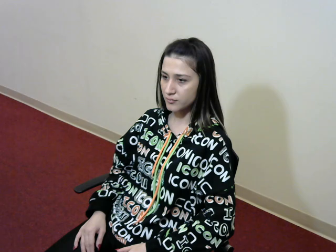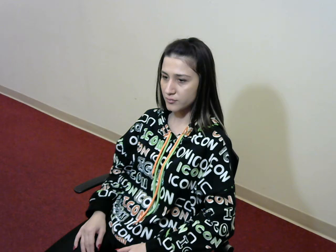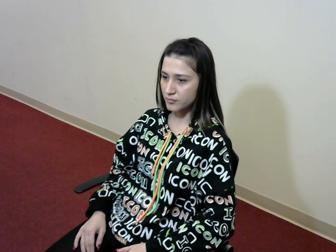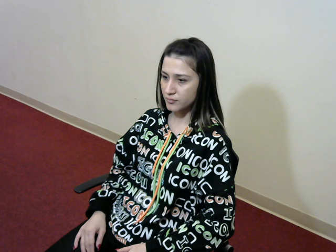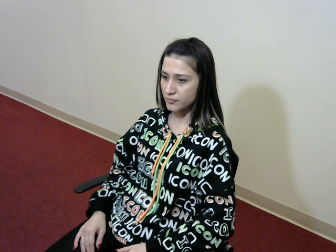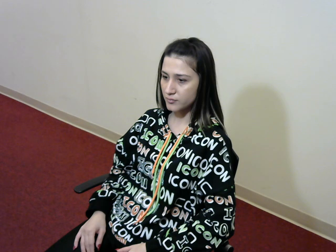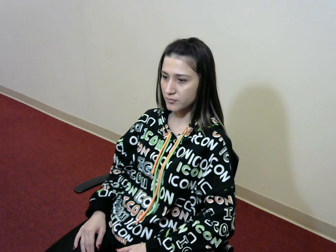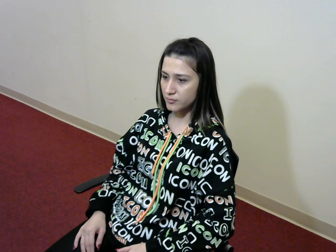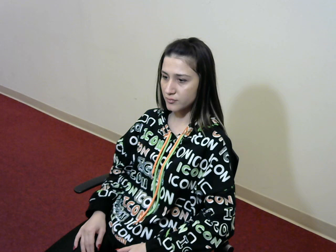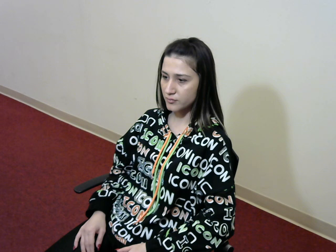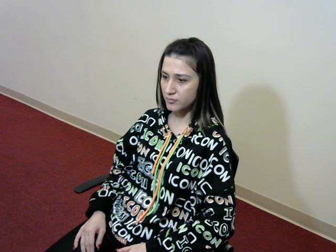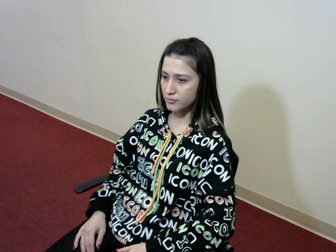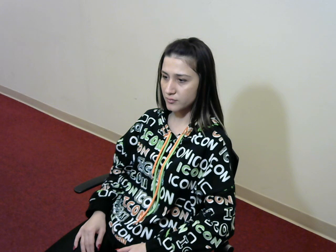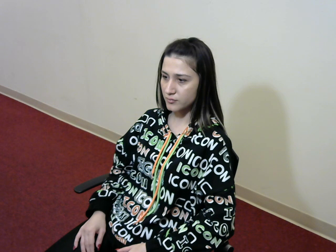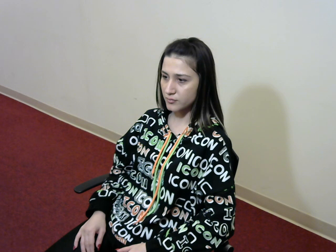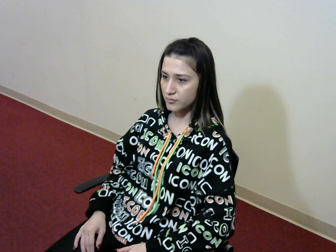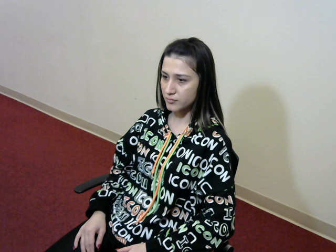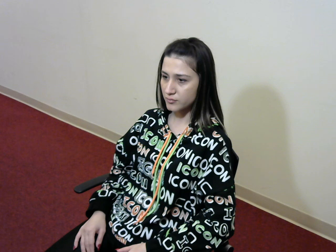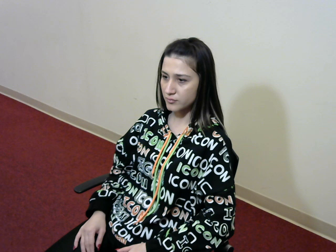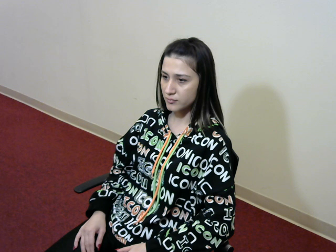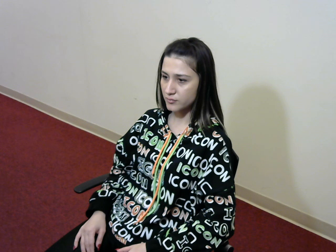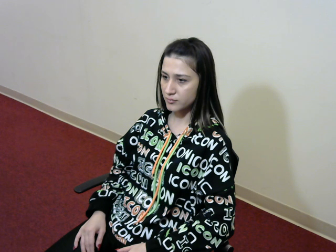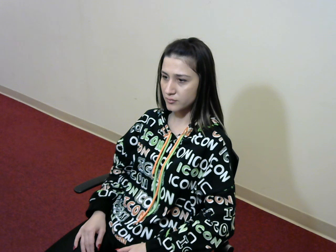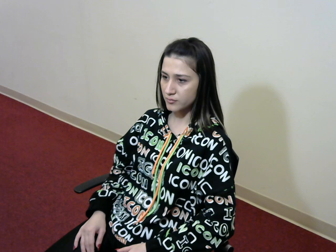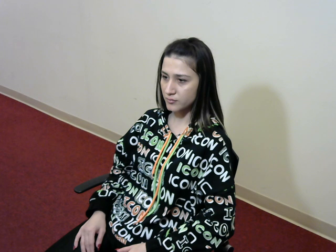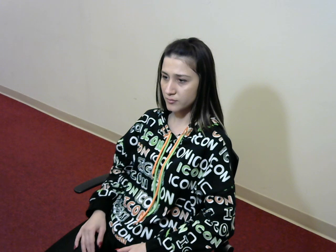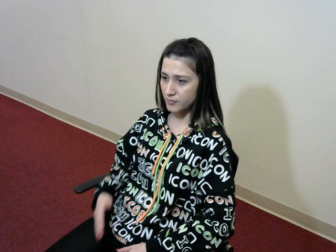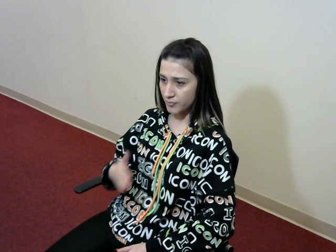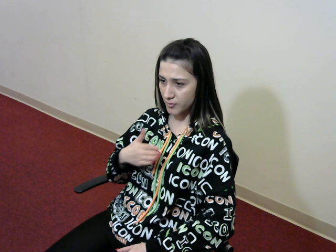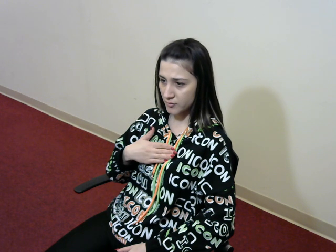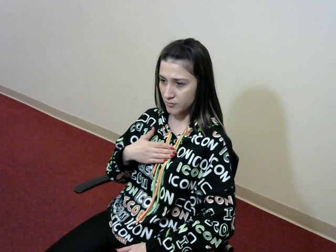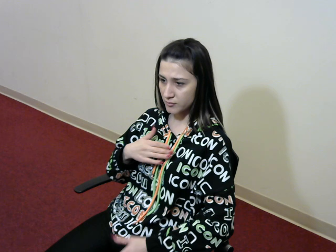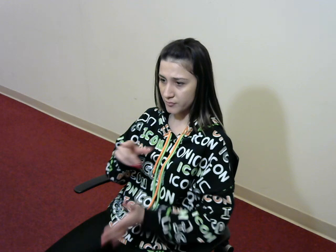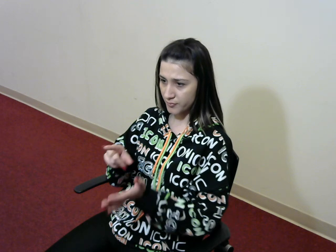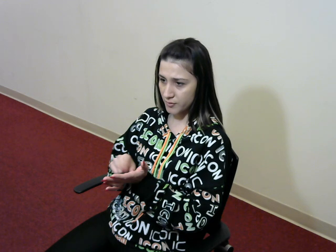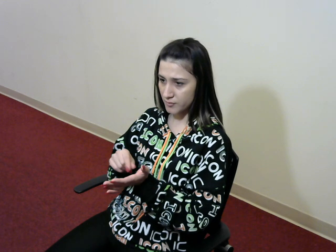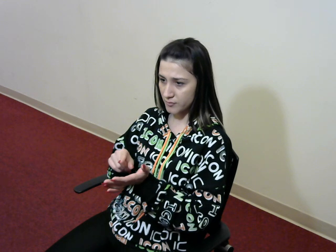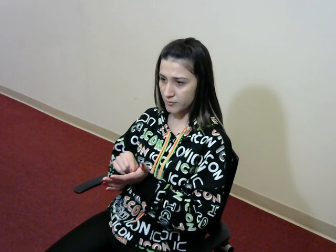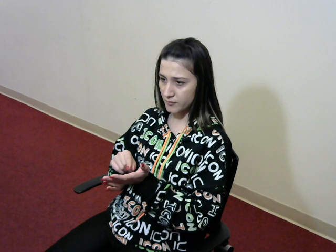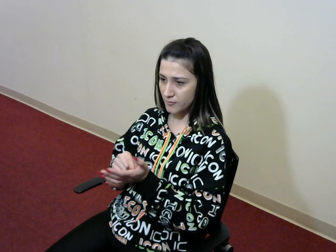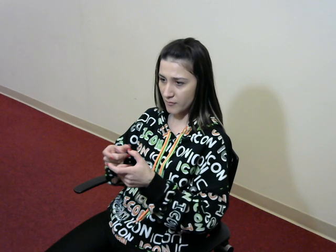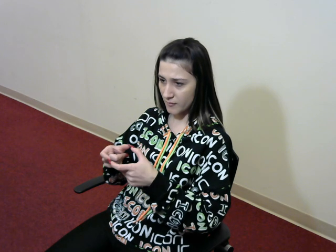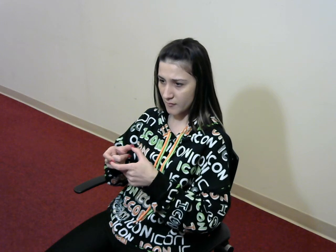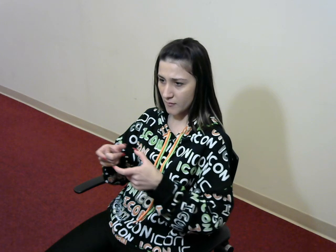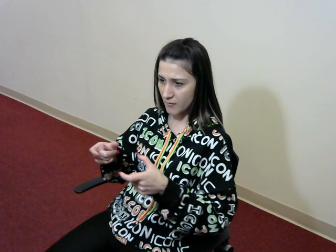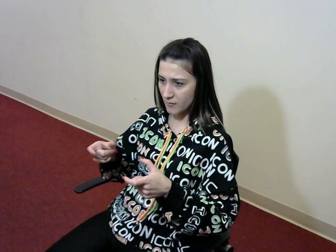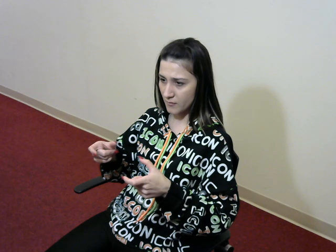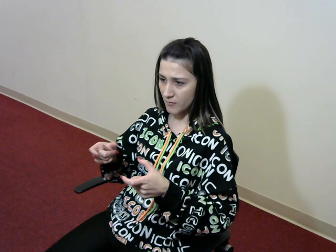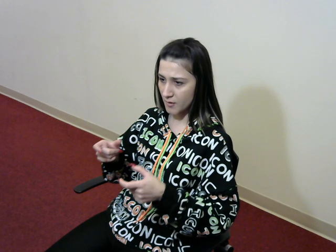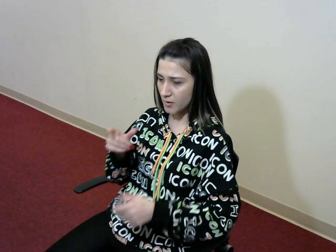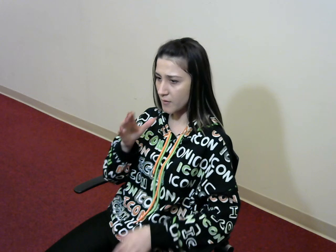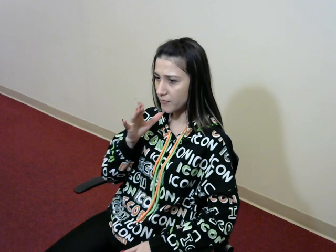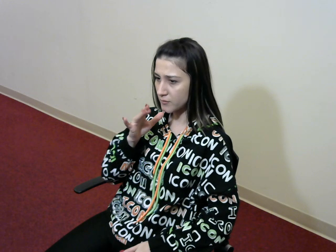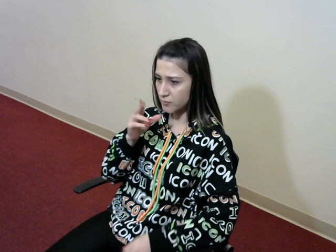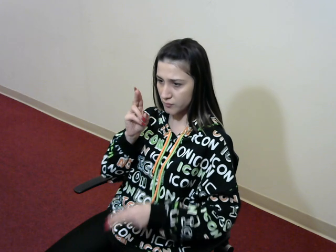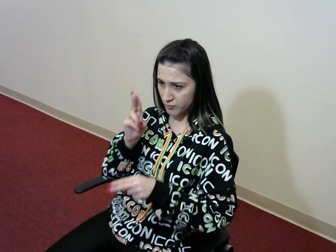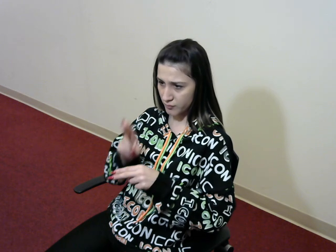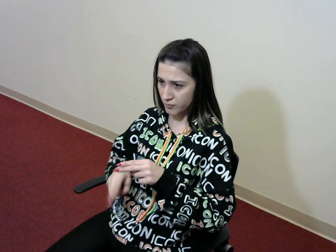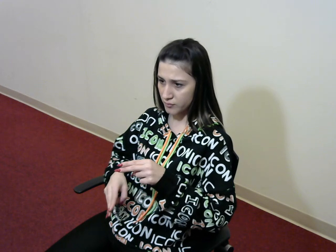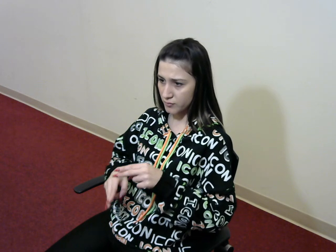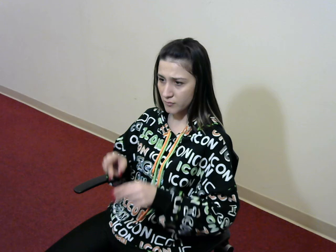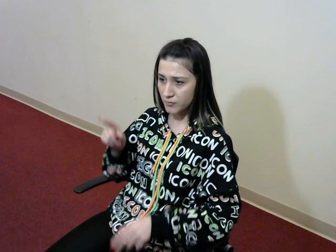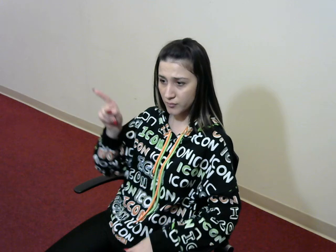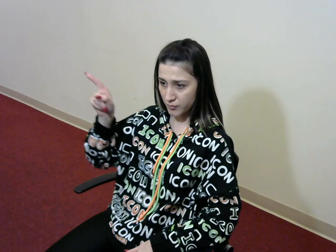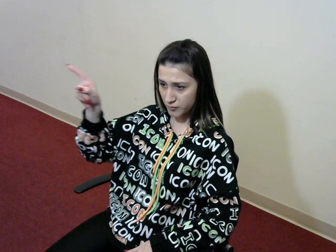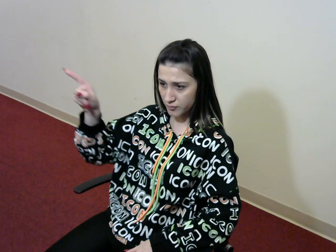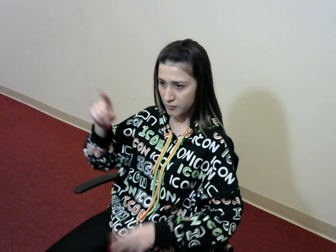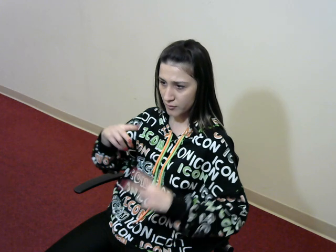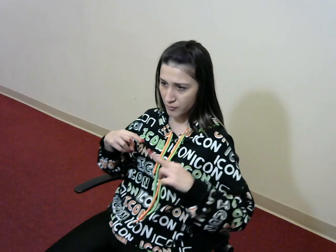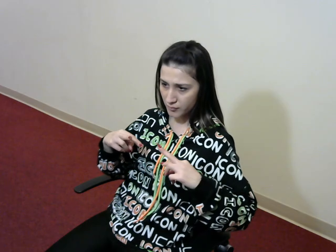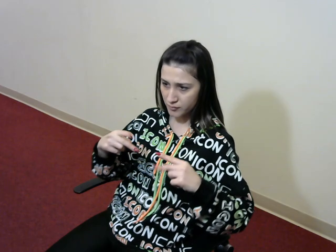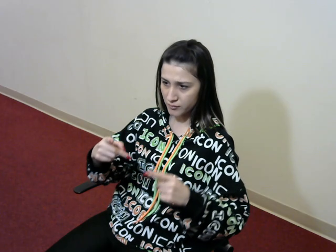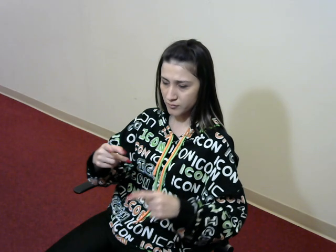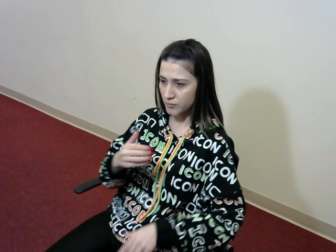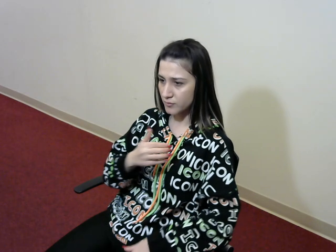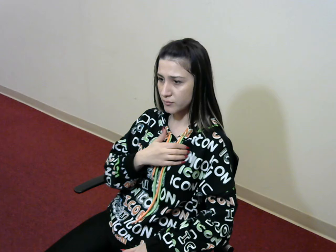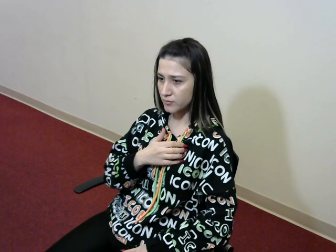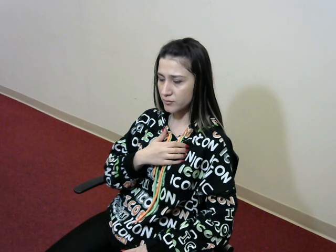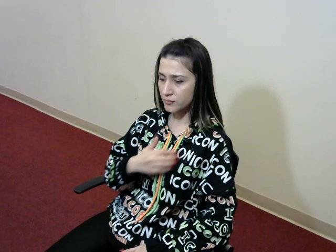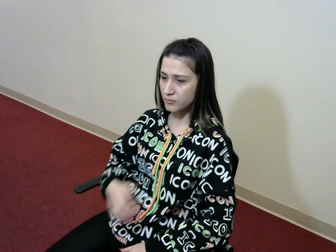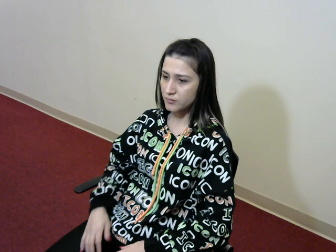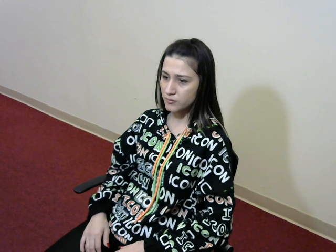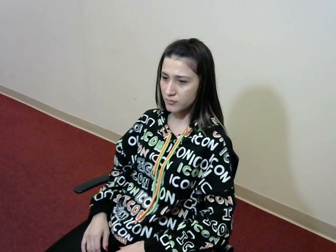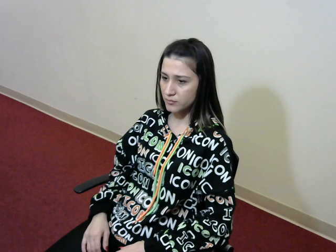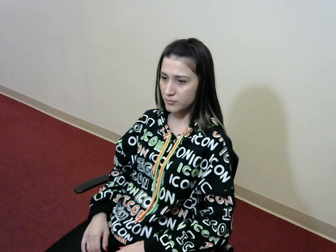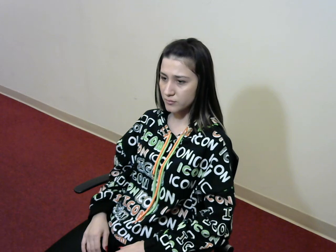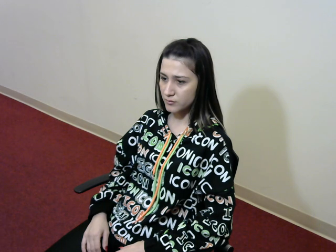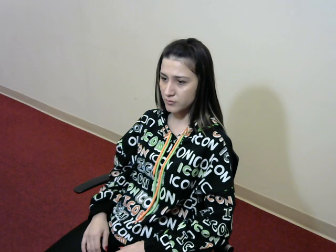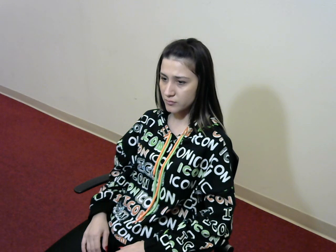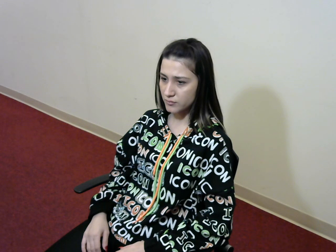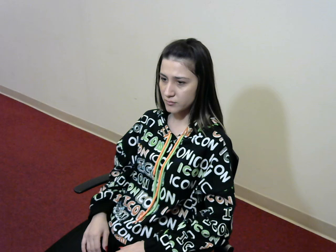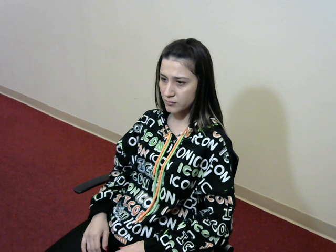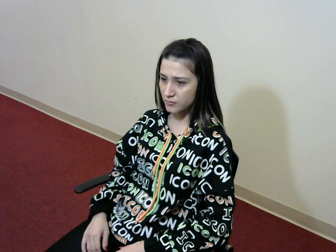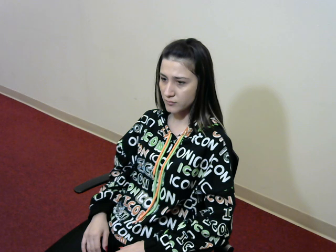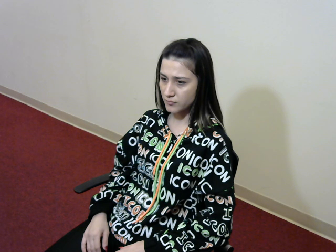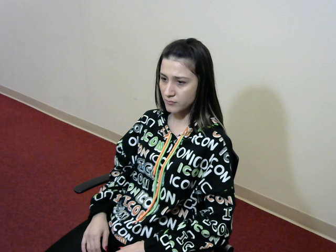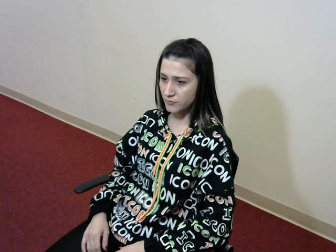Mənim pensiya kartımın müddəti bitib, onu dəyişmək istəyirəm